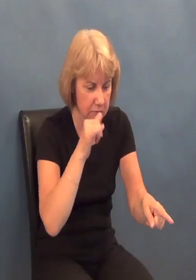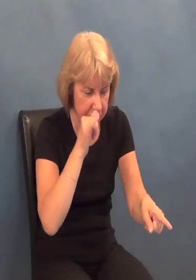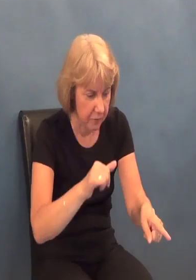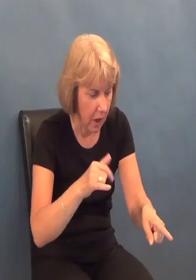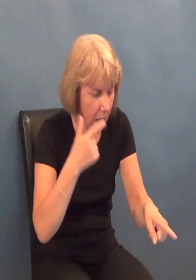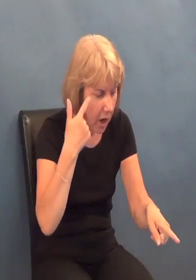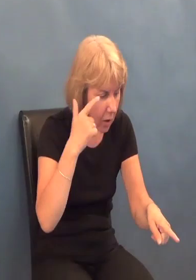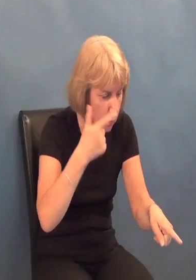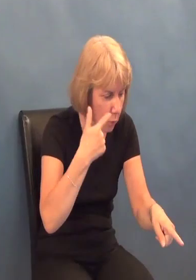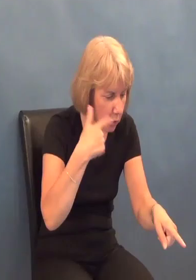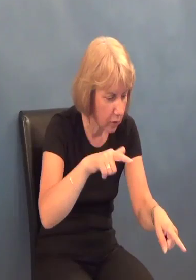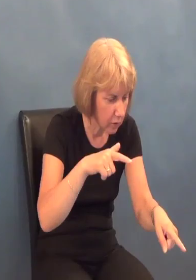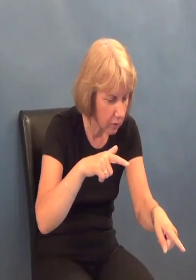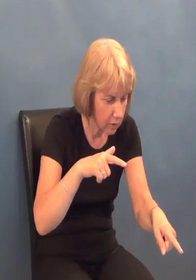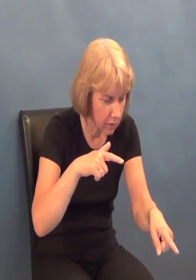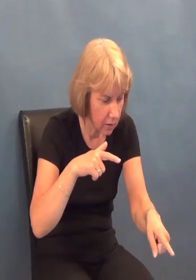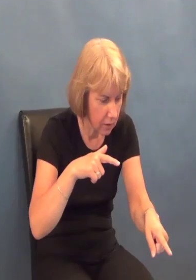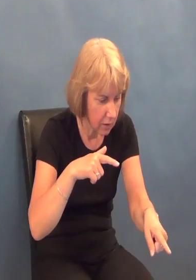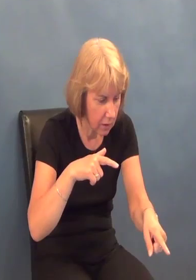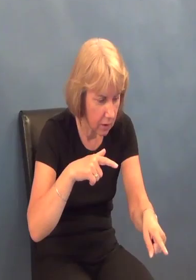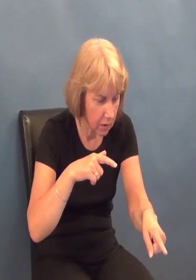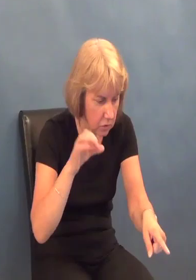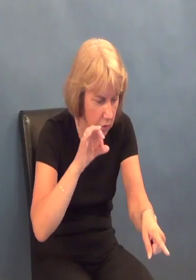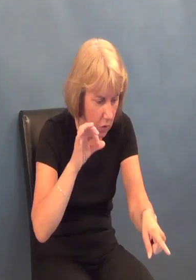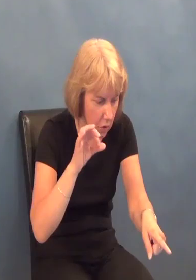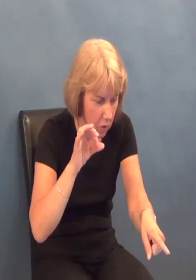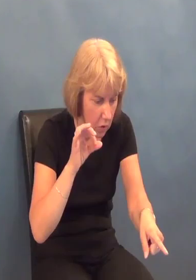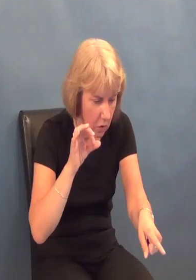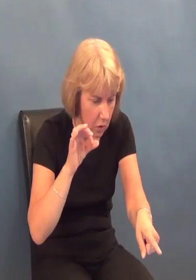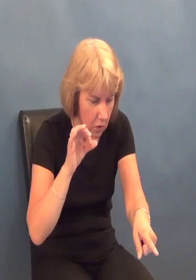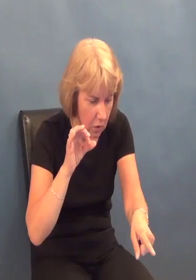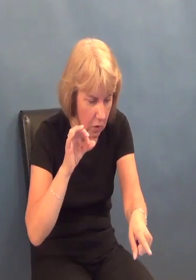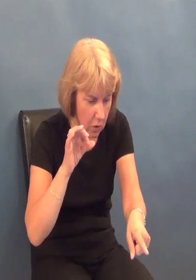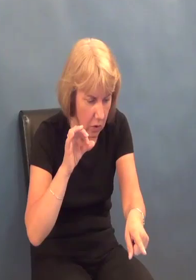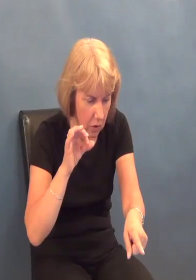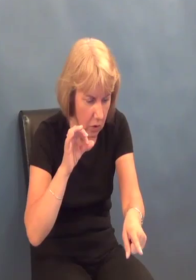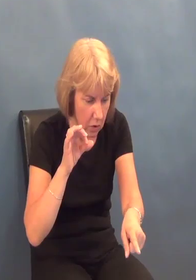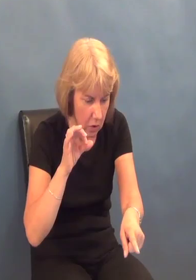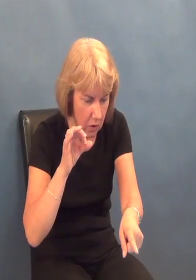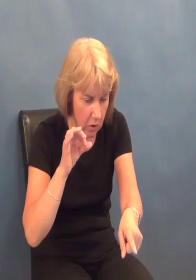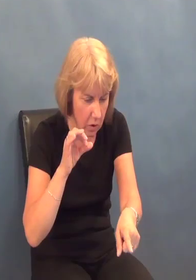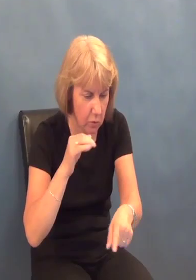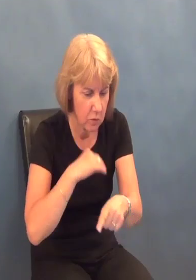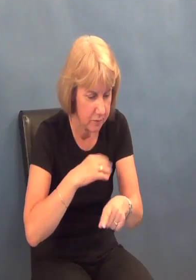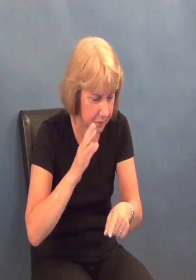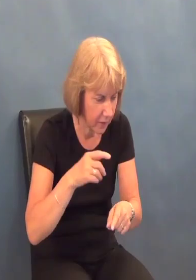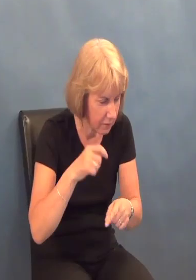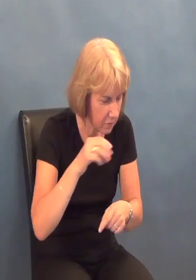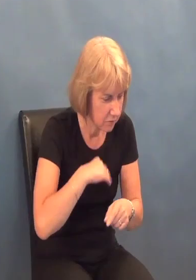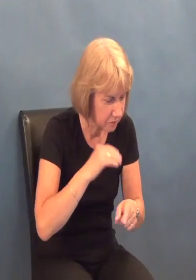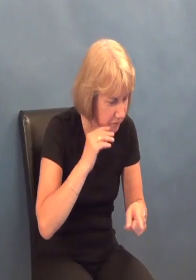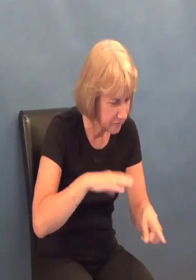W pierwszy tydzień nie mogę, a w drugi tydzień w środę wyjeżdżam w góry.